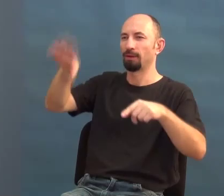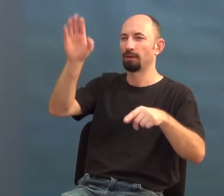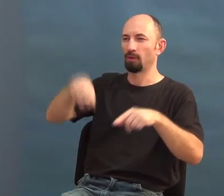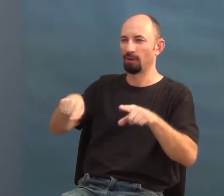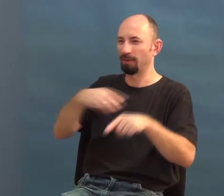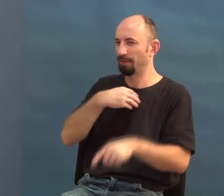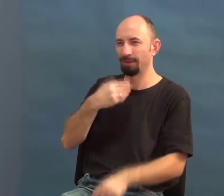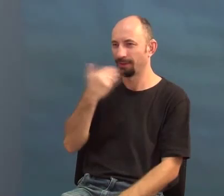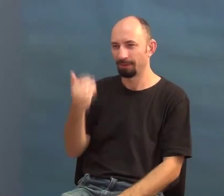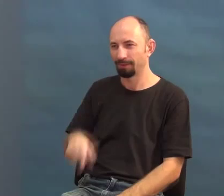Tego znaku w Polsce nie ma.